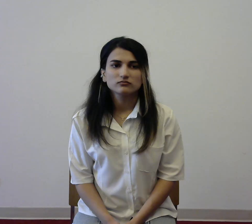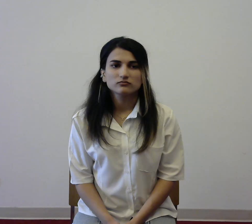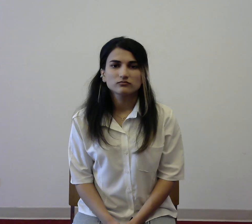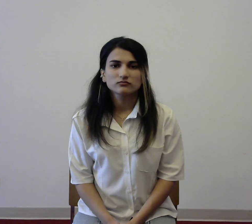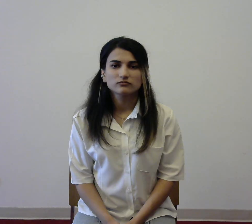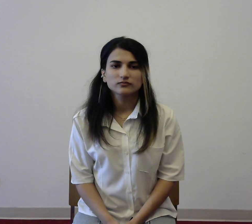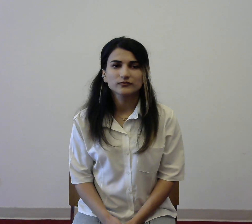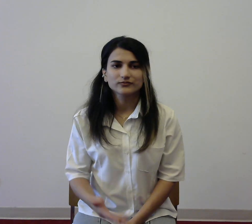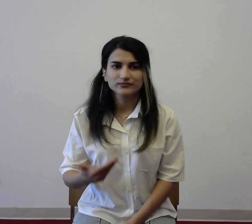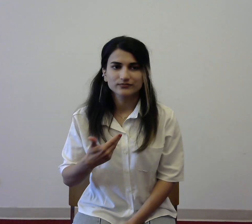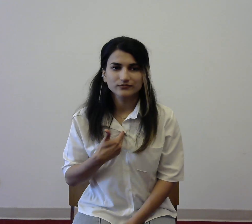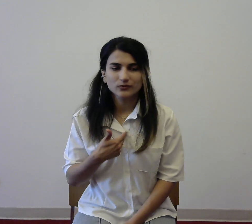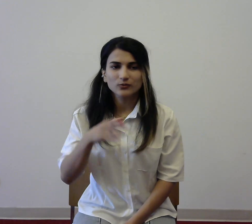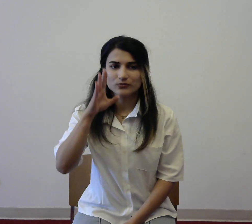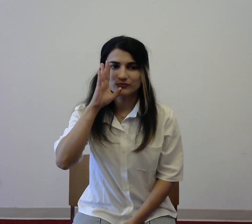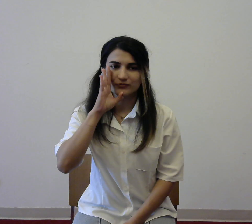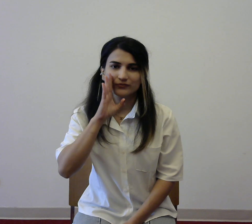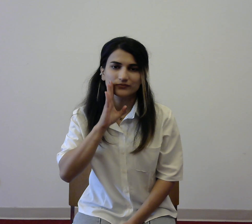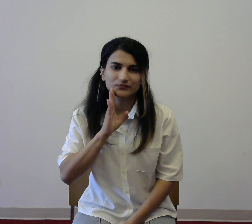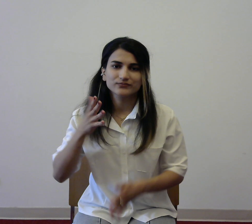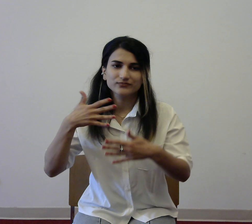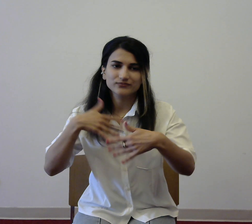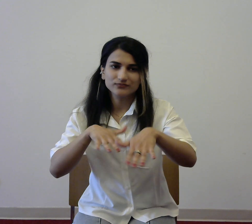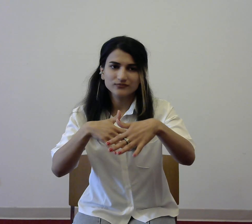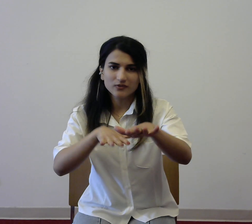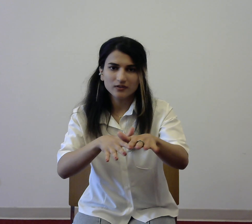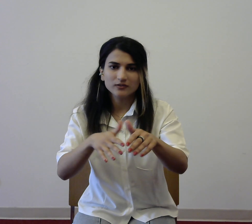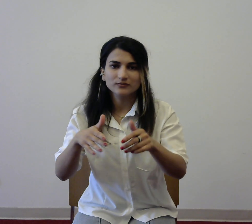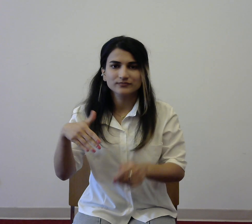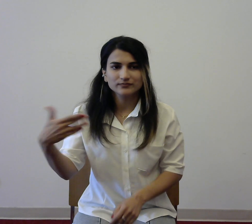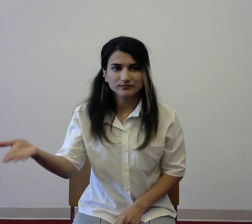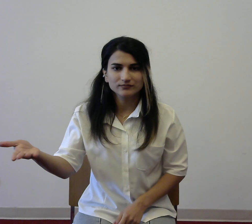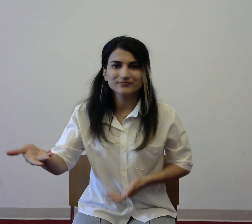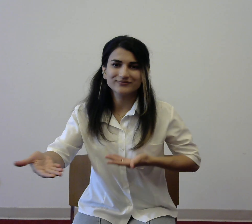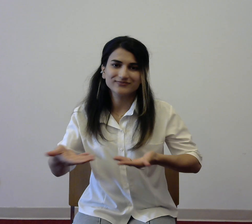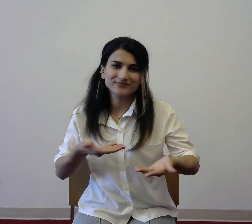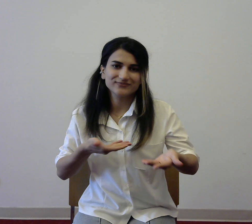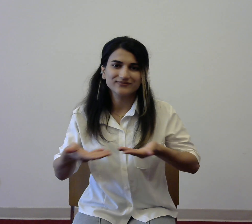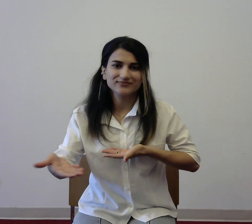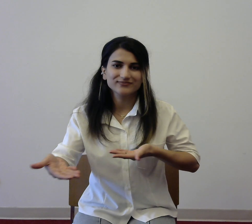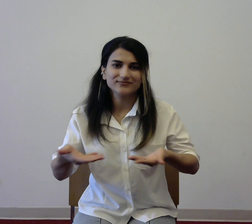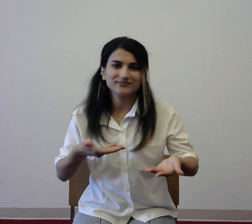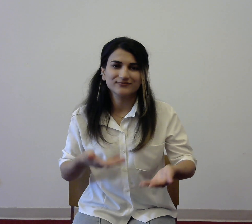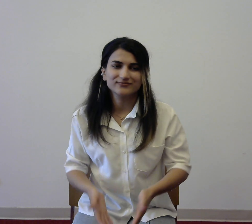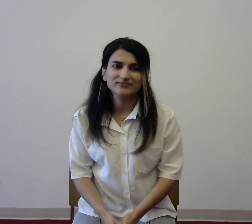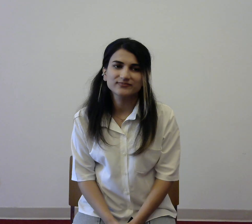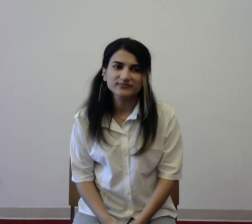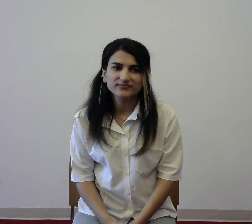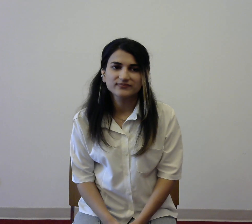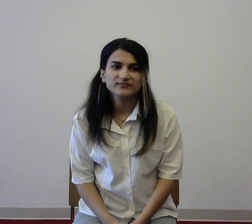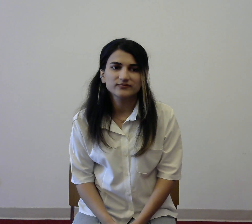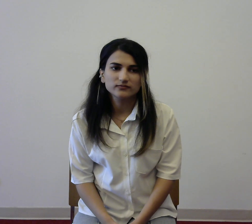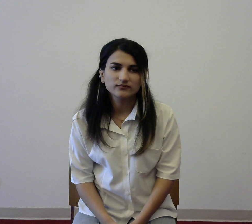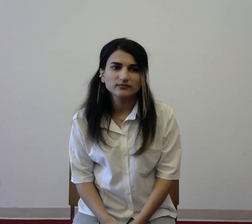Mən səhərlər dənizin kənarında gəzirəm